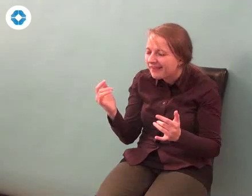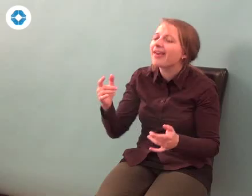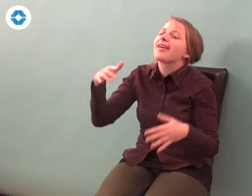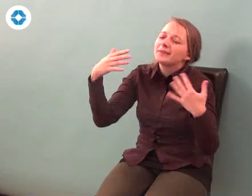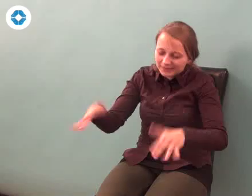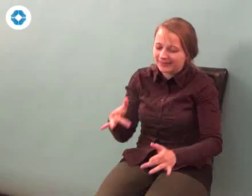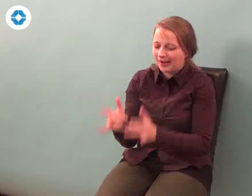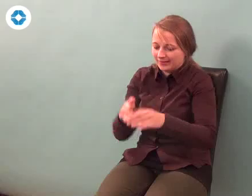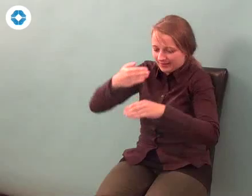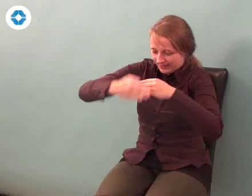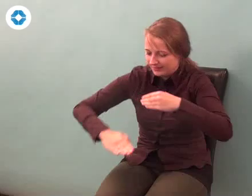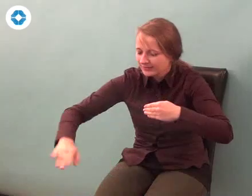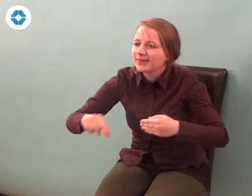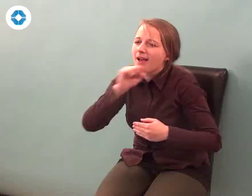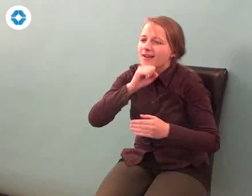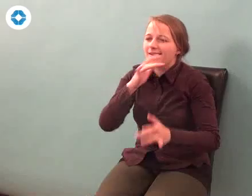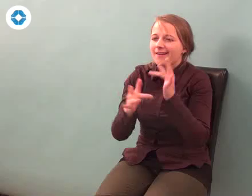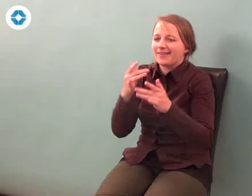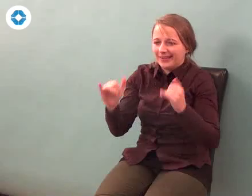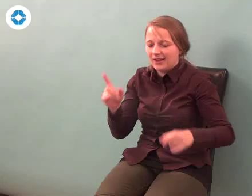Okazało się, że udało się, bo rower jest starego typu, z bagażnikiem z przodu.